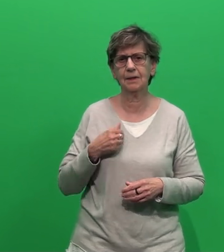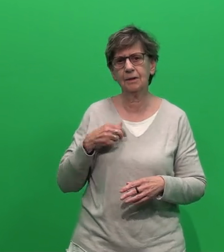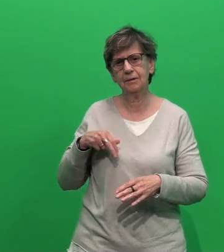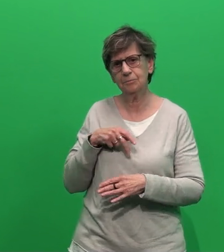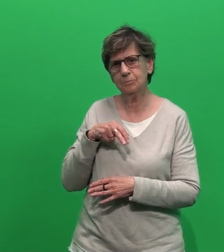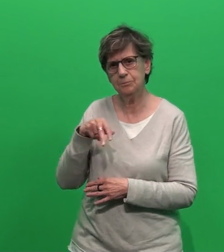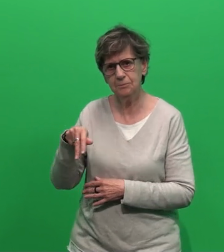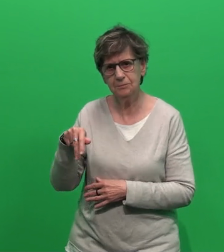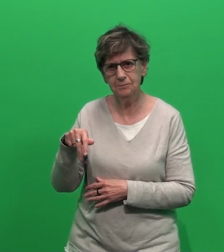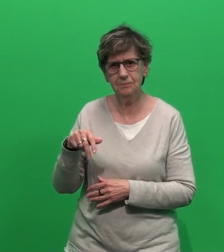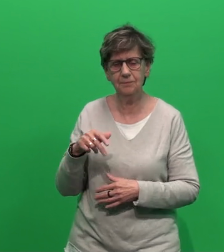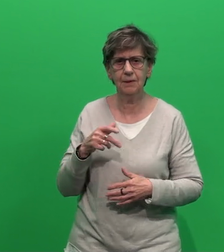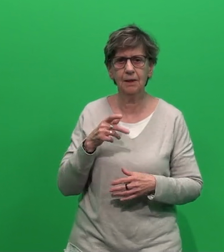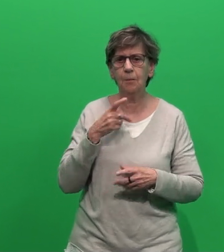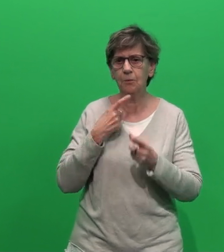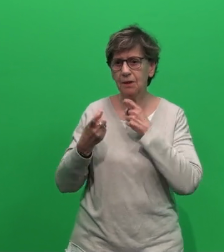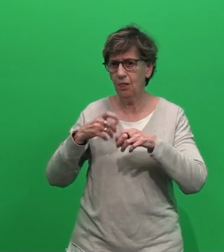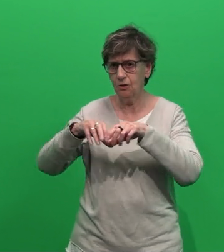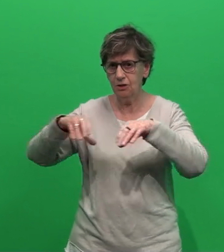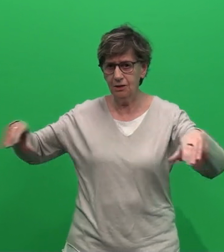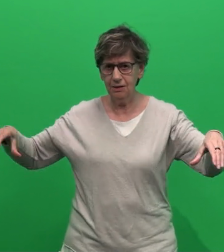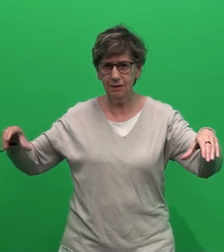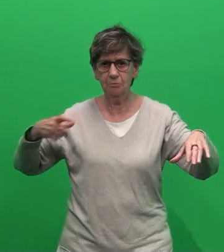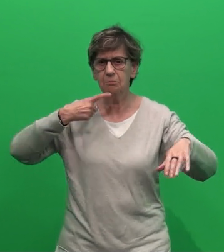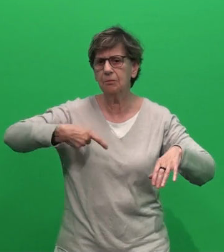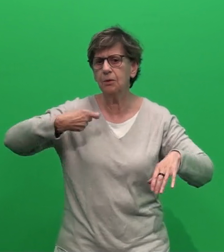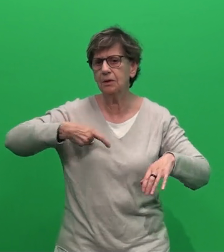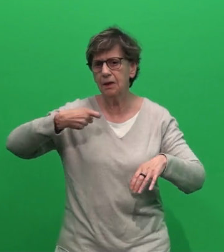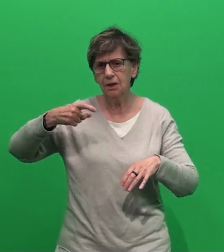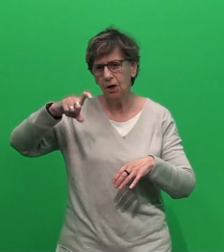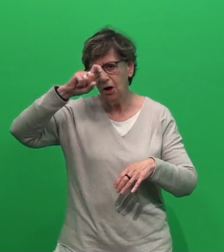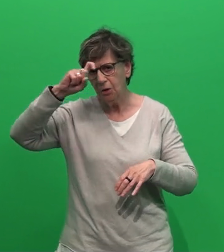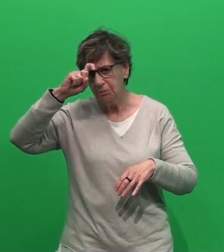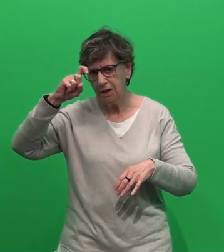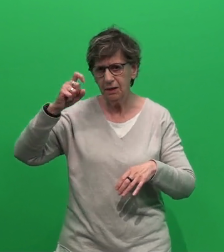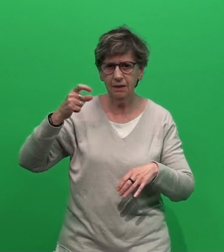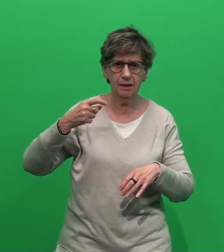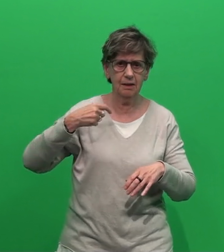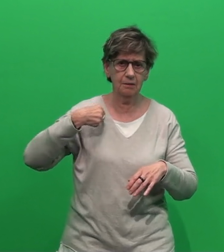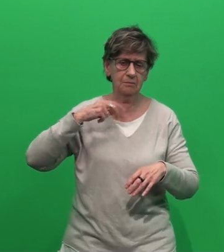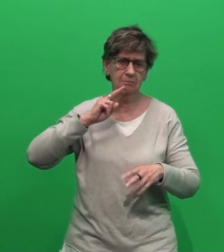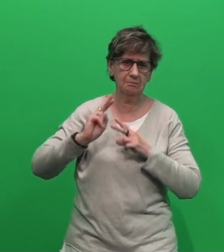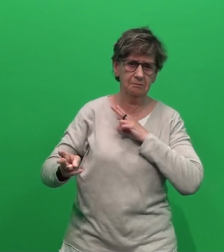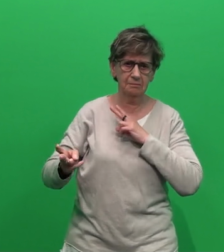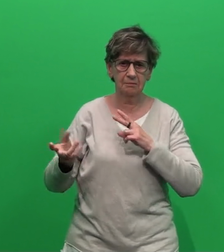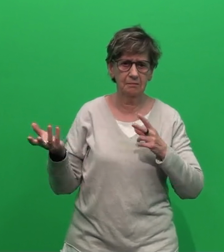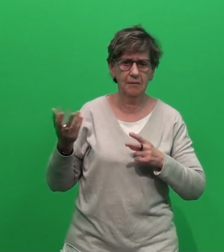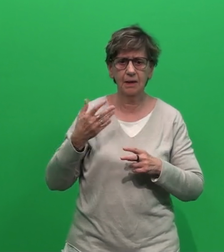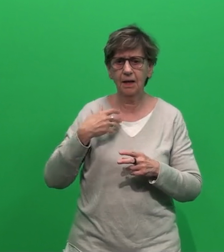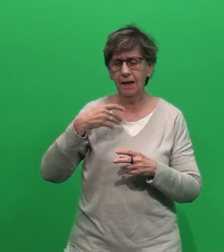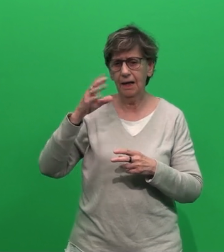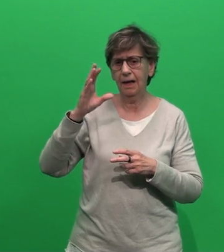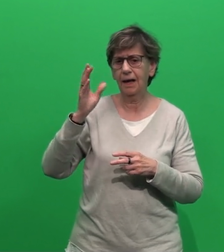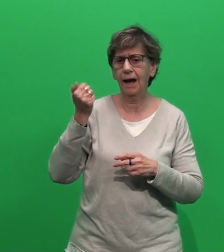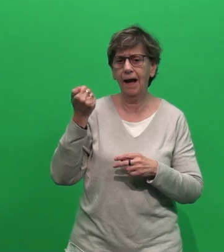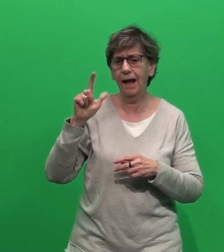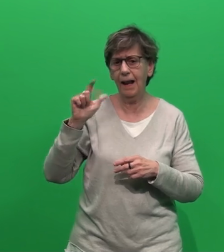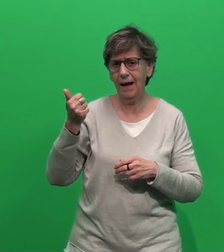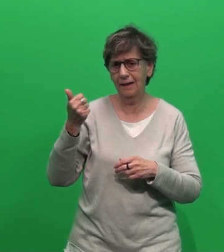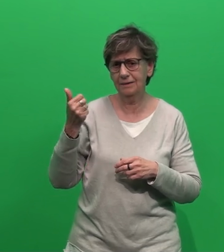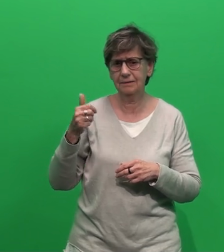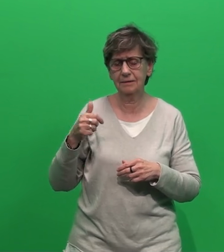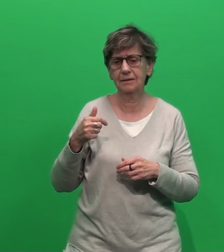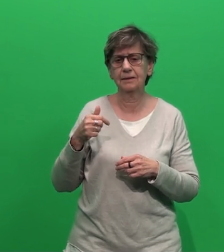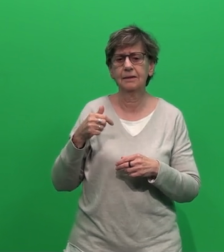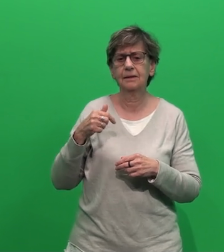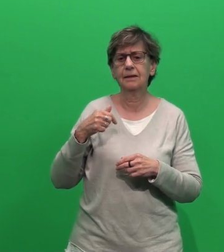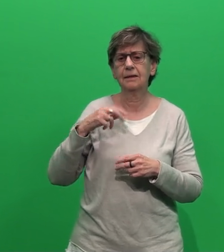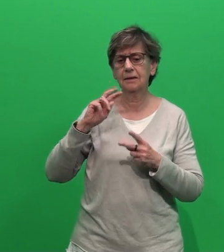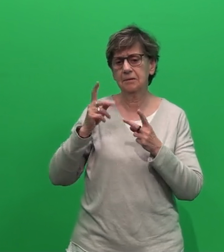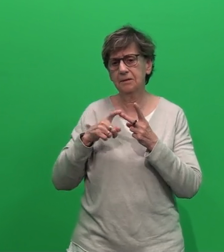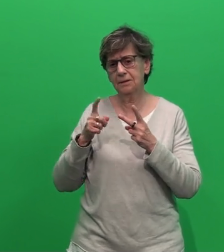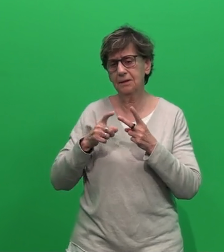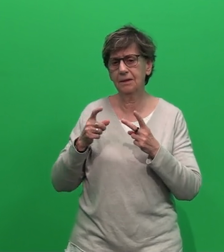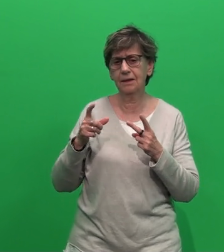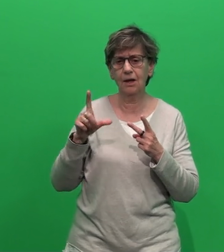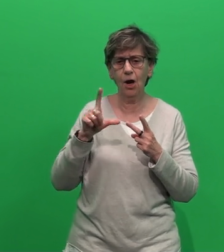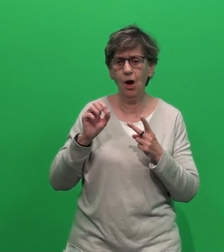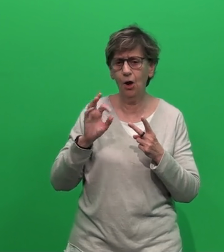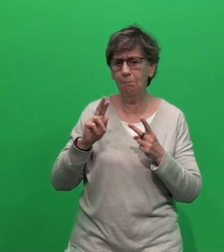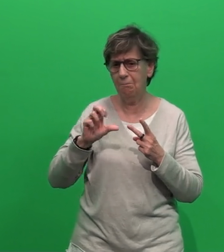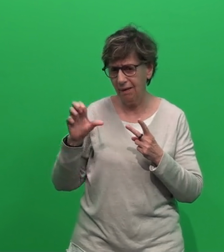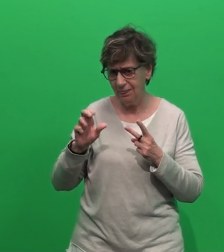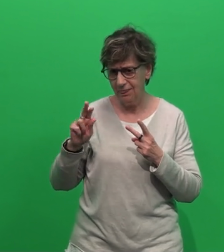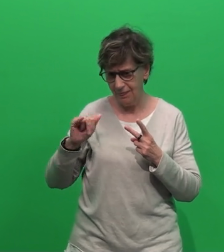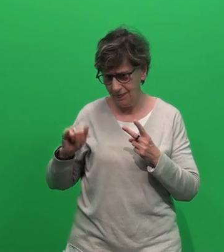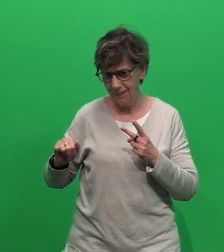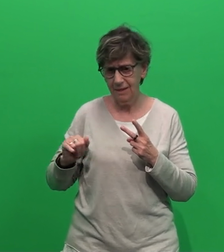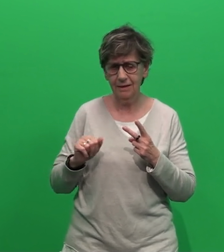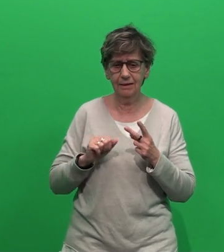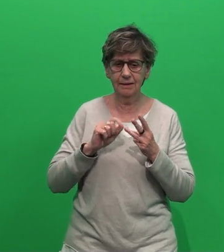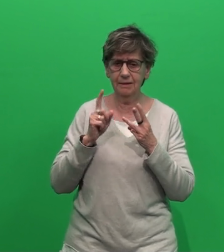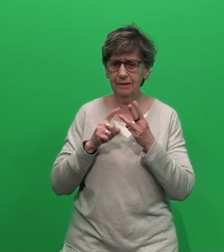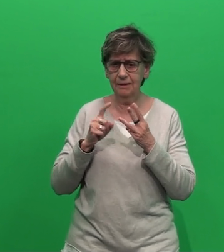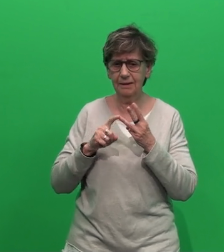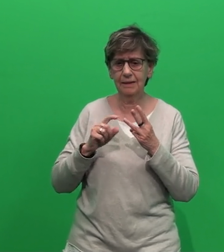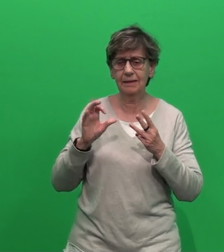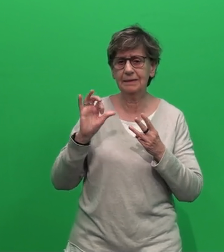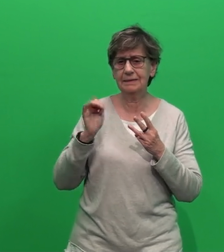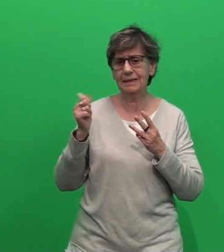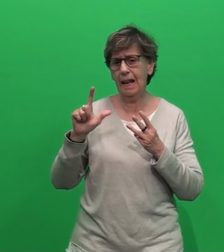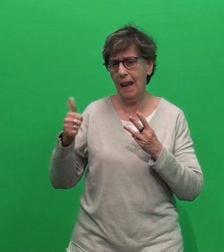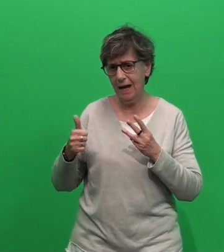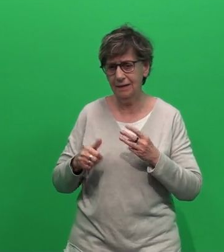Vaig cap al mostrador perquè em preguntin el meu nom, que és Ala López Sala.